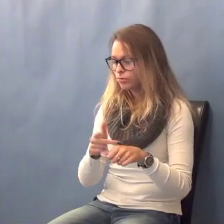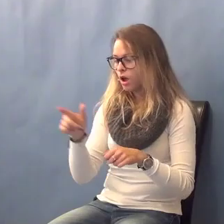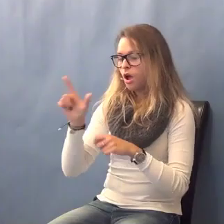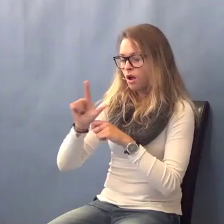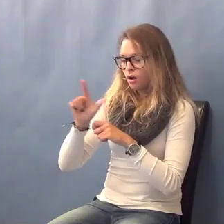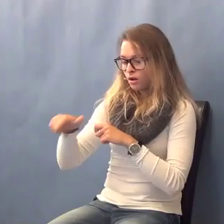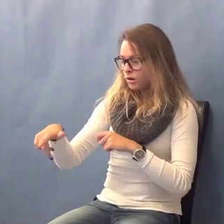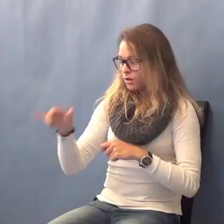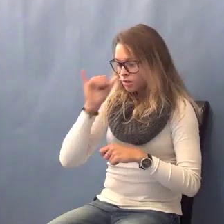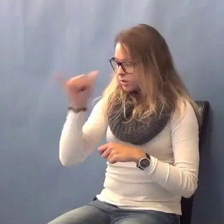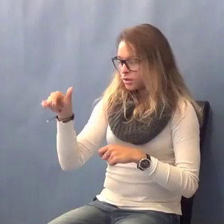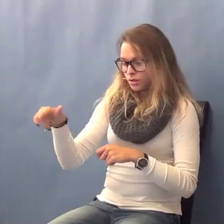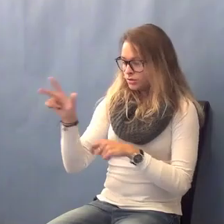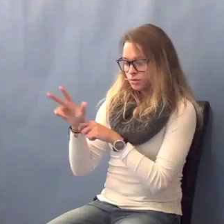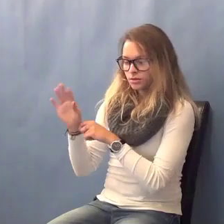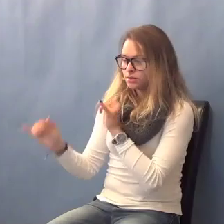O dwunastej i czternastej nie mogę.